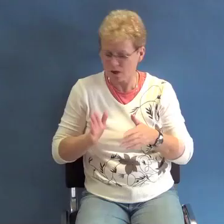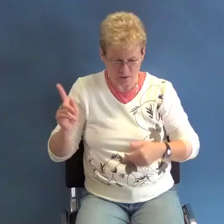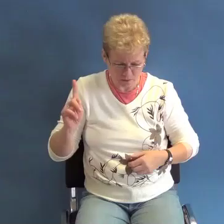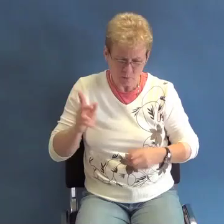Nie, nie...